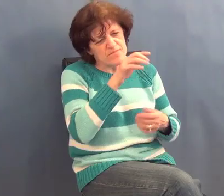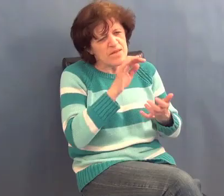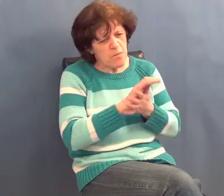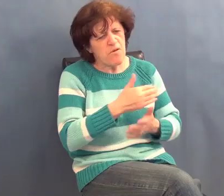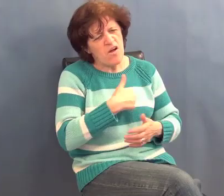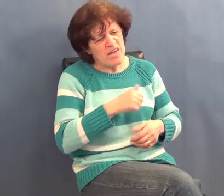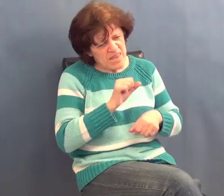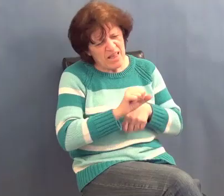Charakter.